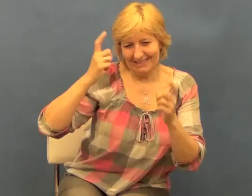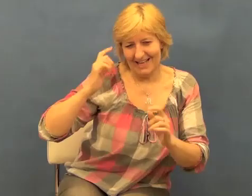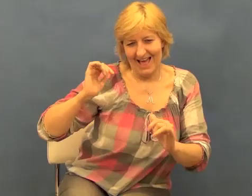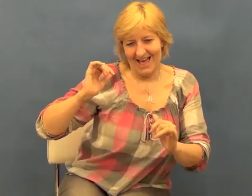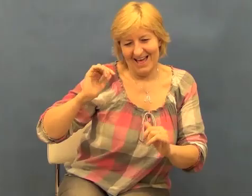I ona krzyczy.